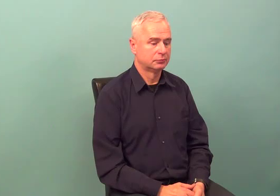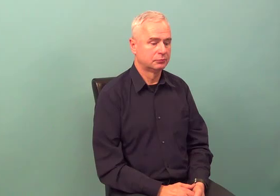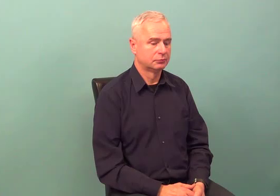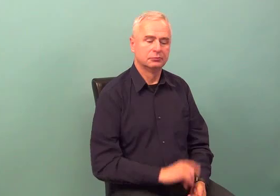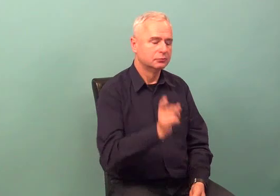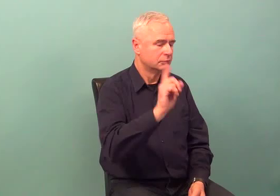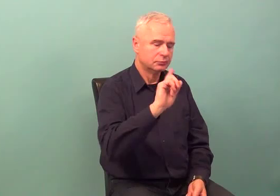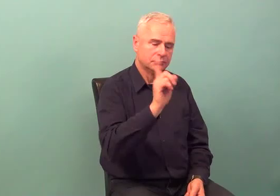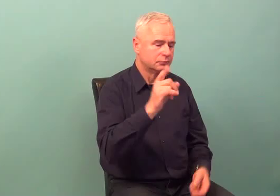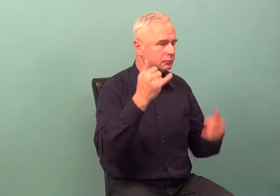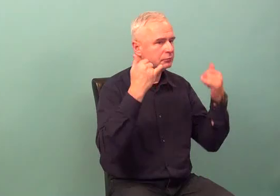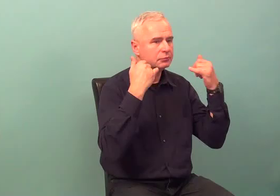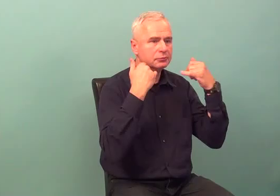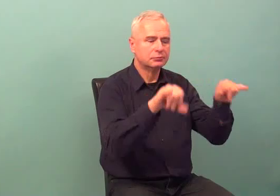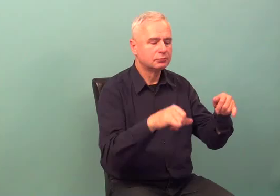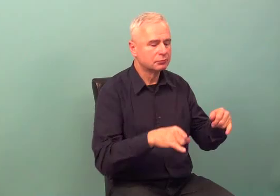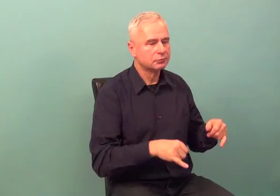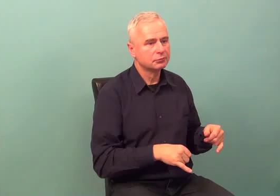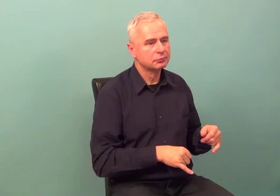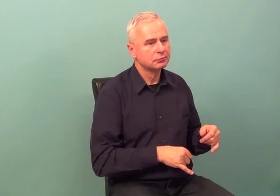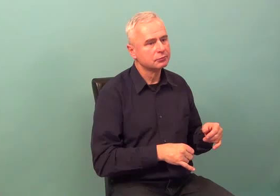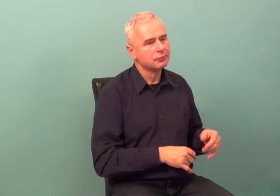Nie, inny.